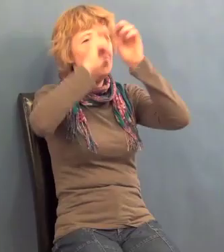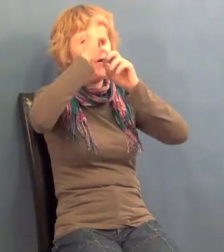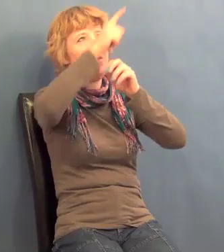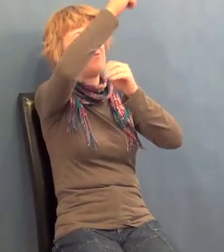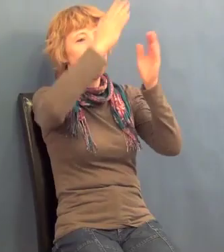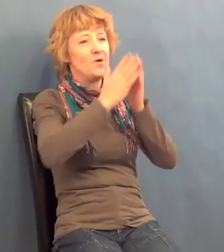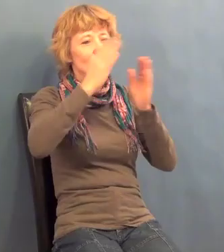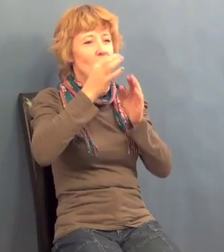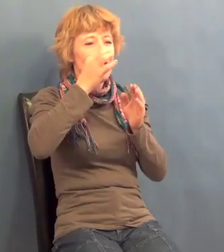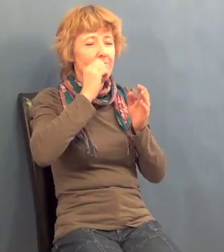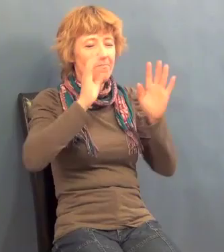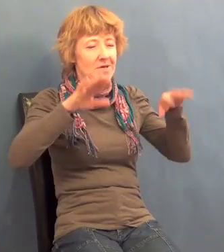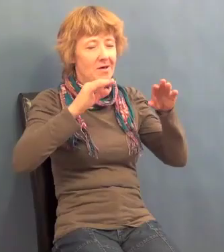A tam na górze kot, ptak przygotowuje się.